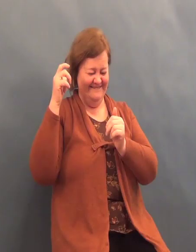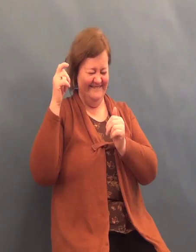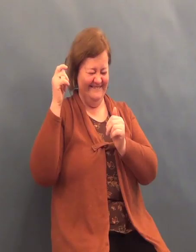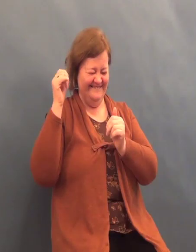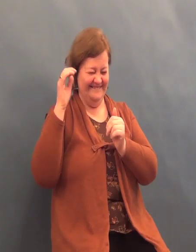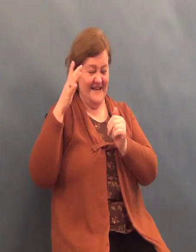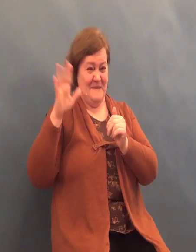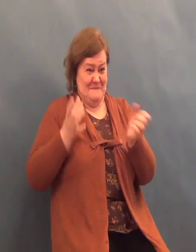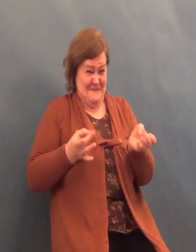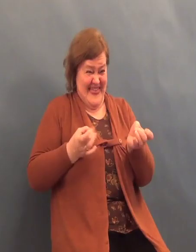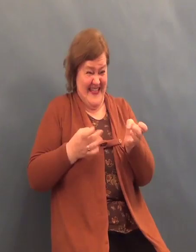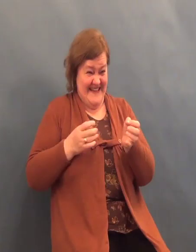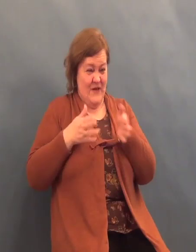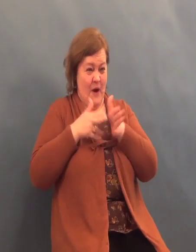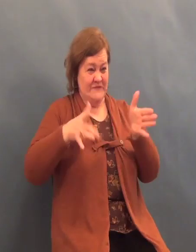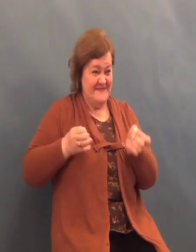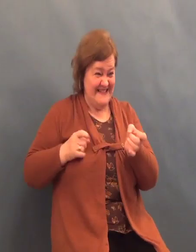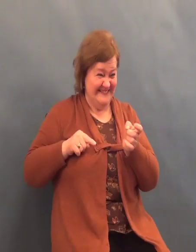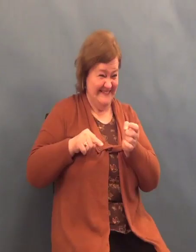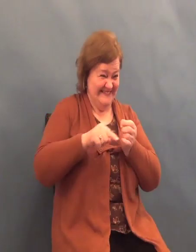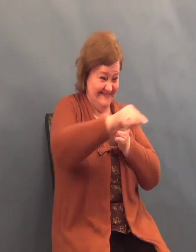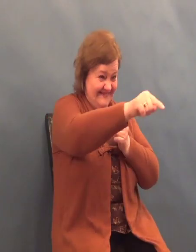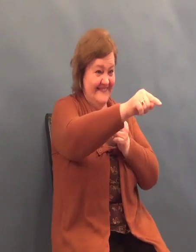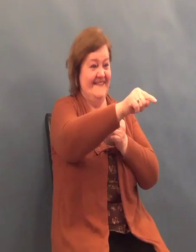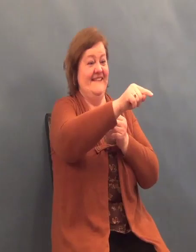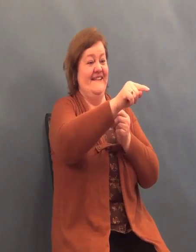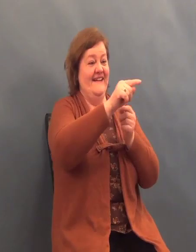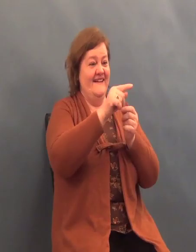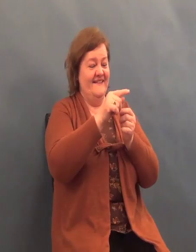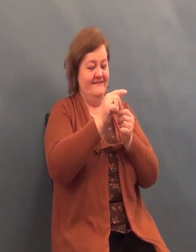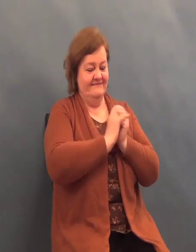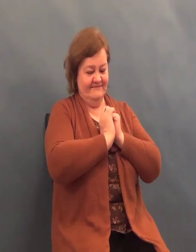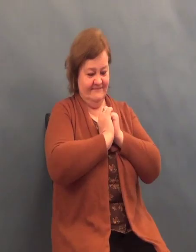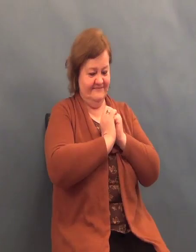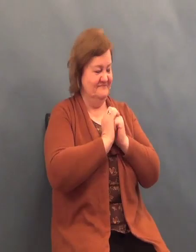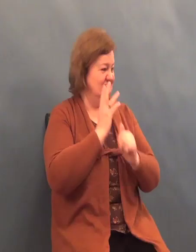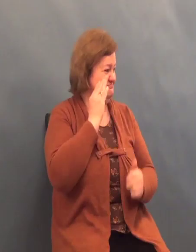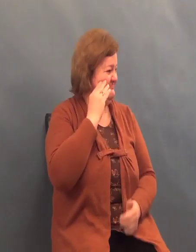Kot biegnie po ulicy, biegnie..., zapomniałam.